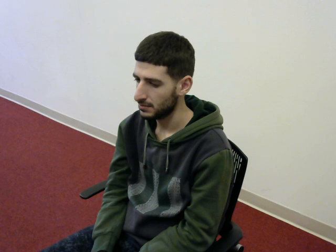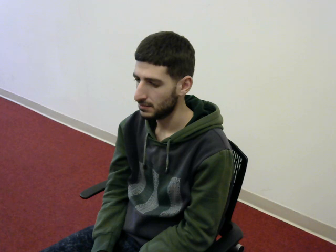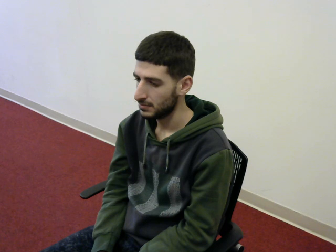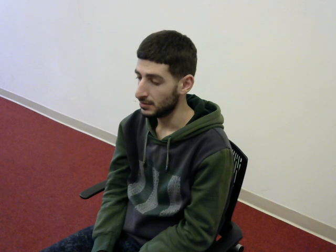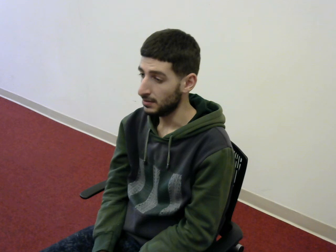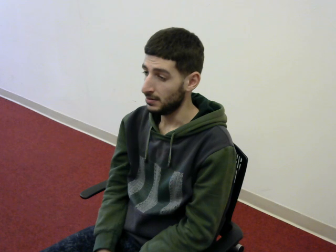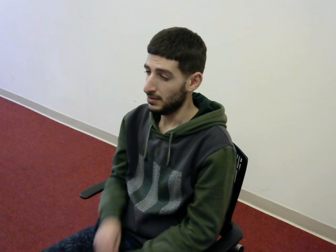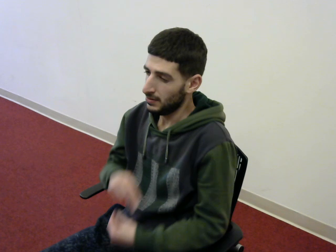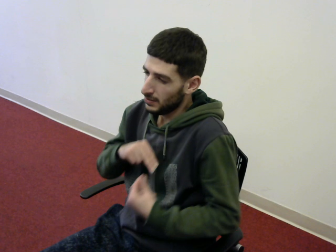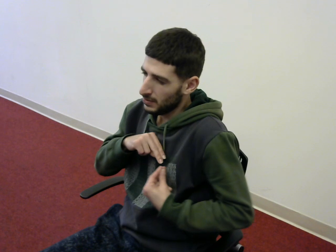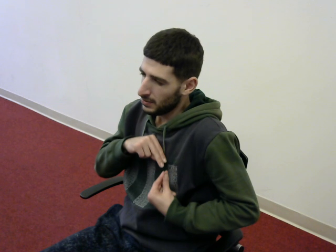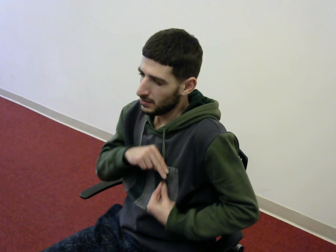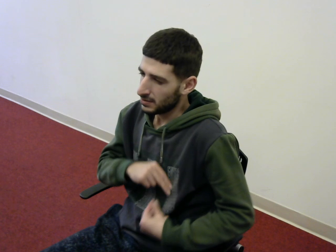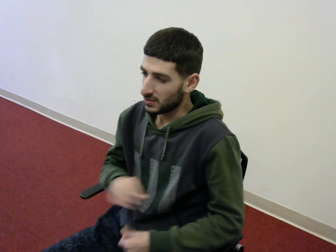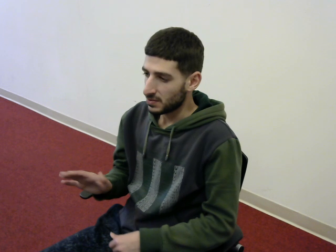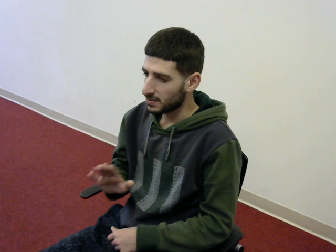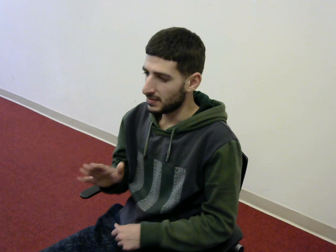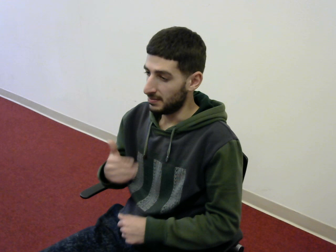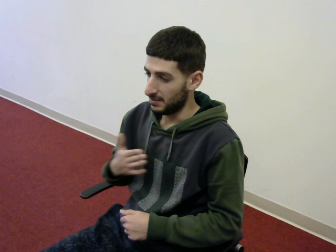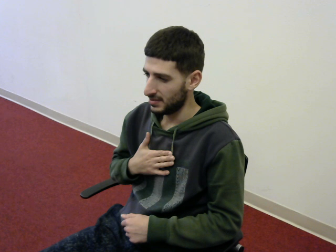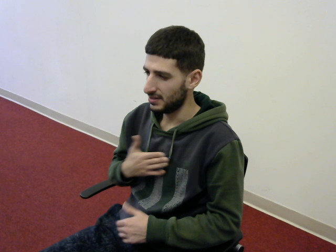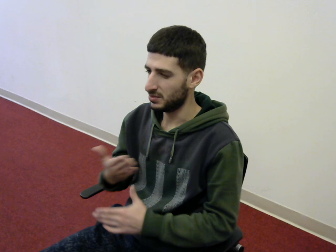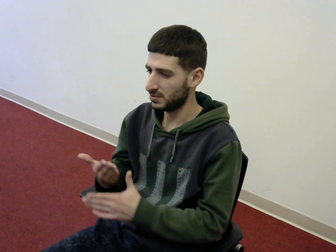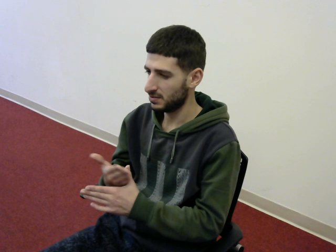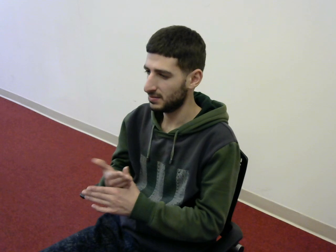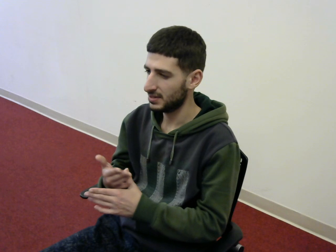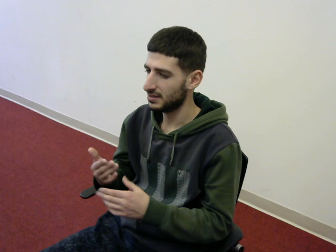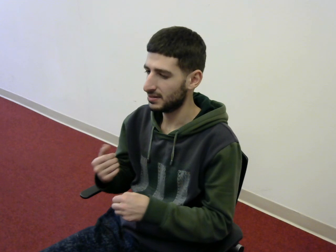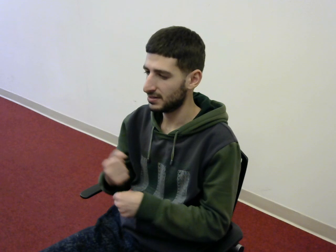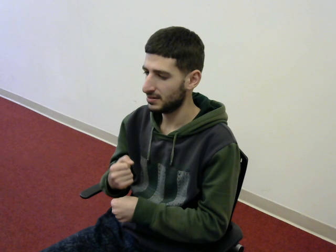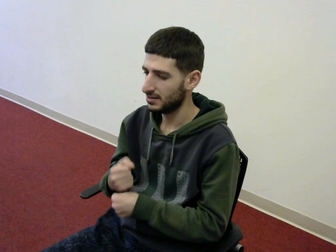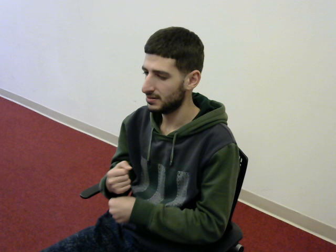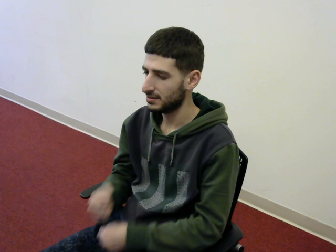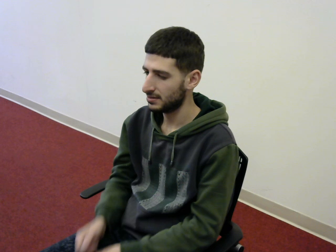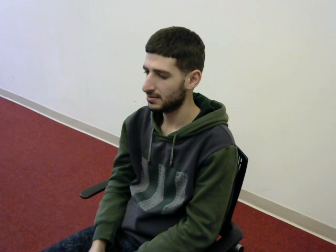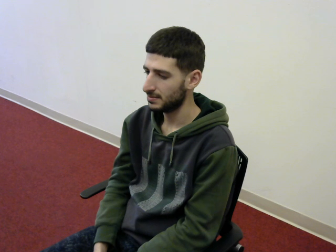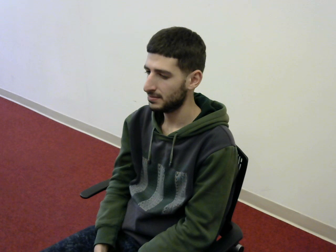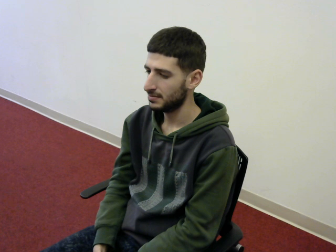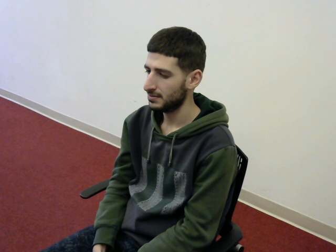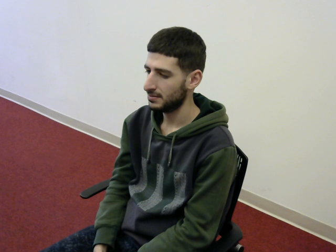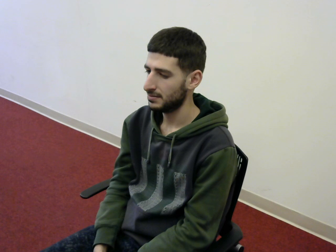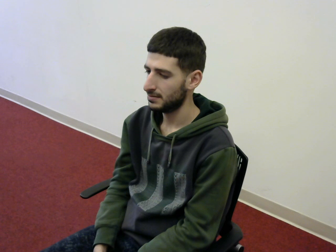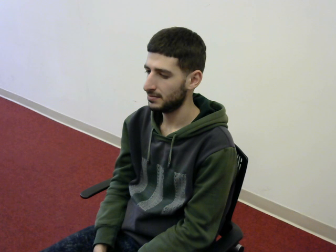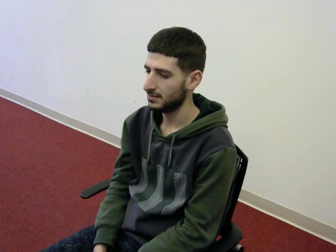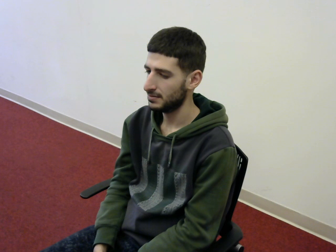Zəhmət olmasa, mənə kömək edin